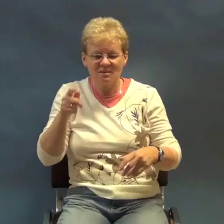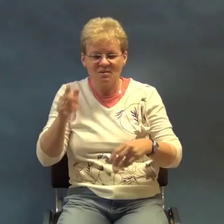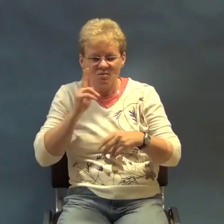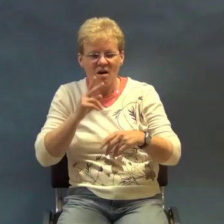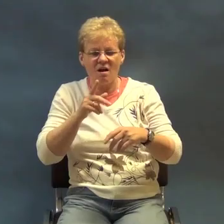Już nic.